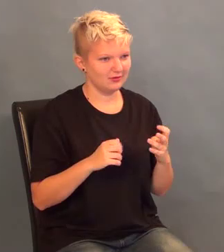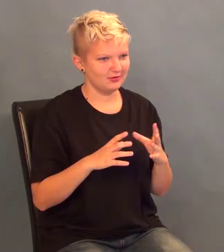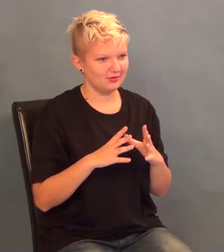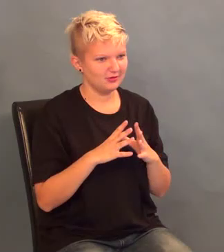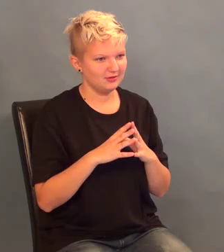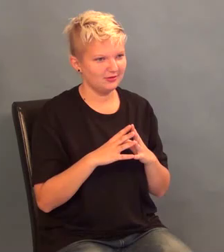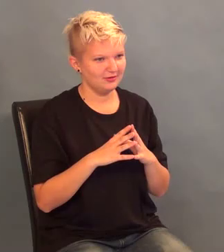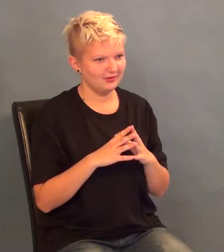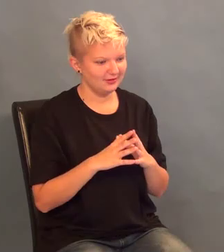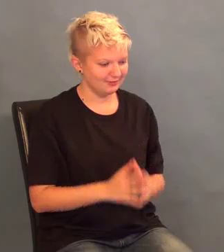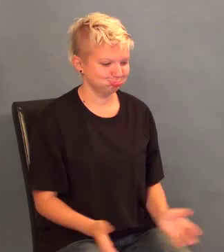Dziesiąta.